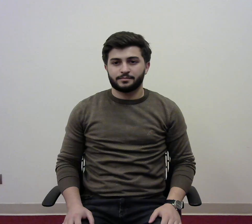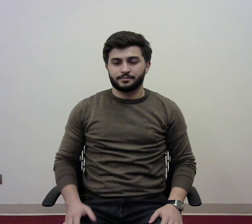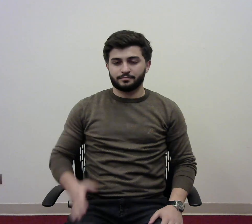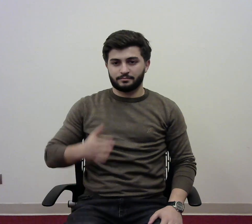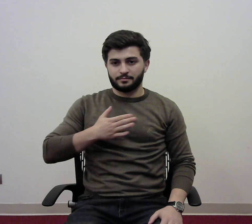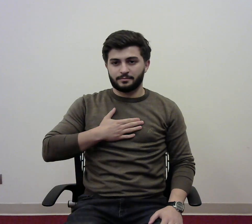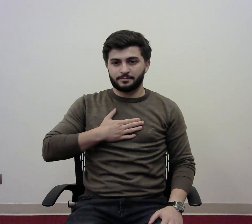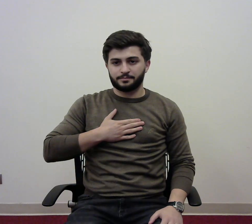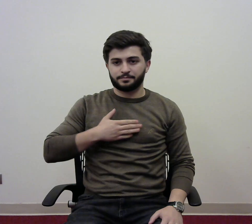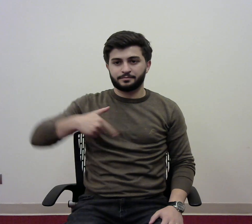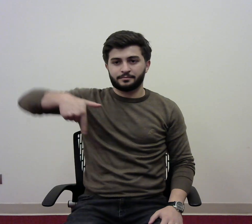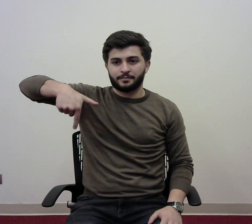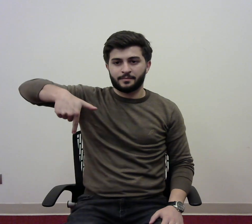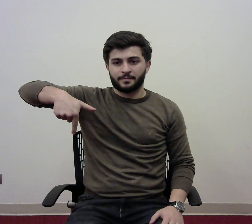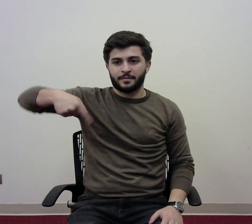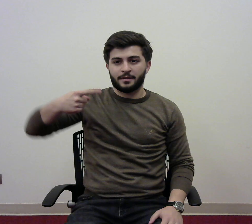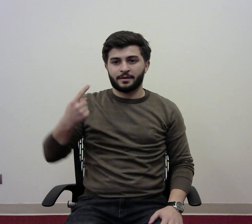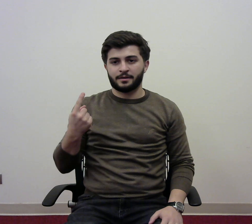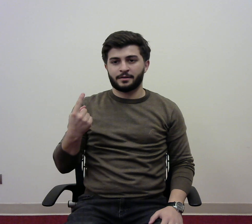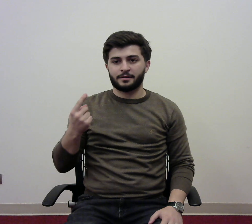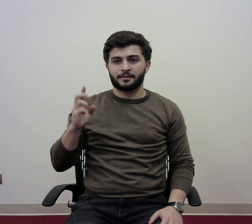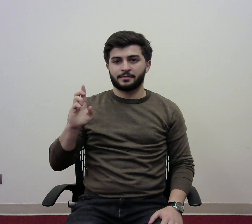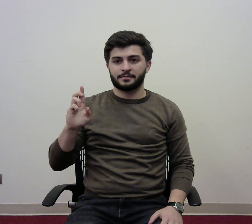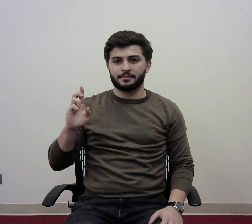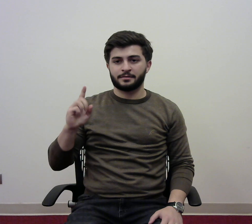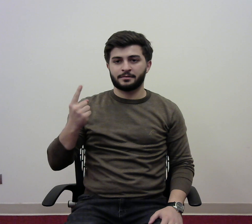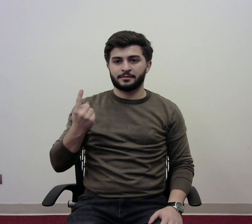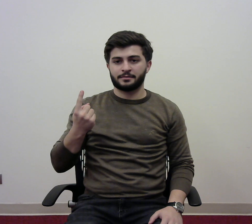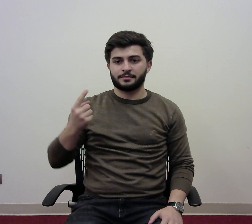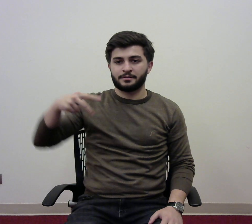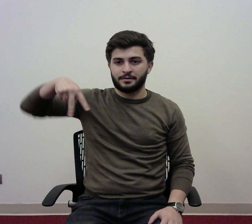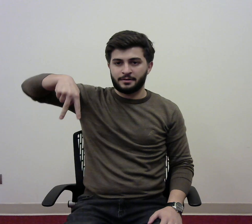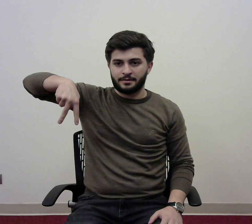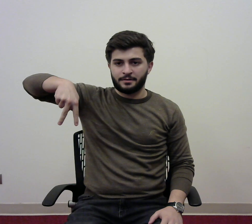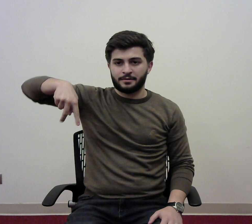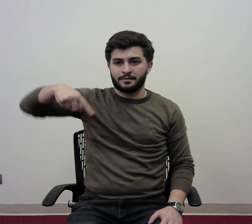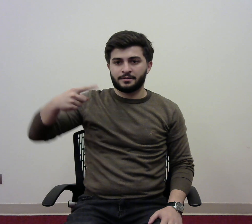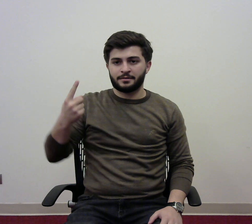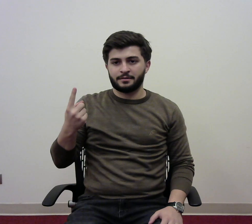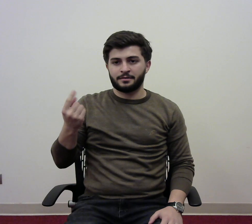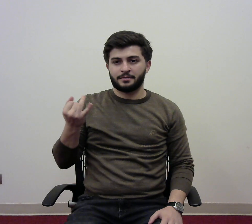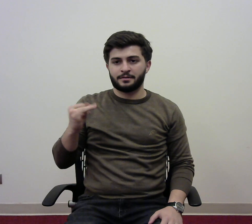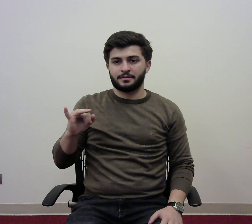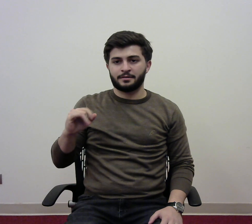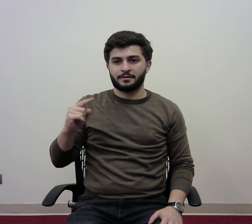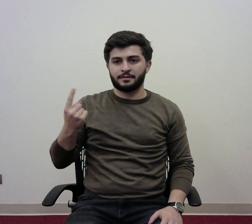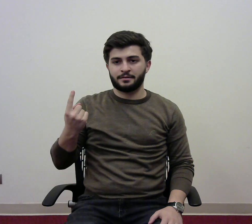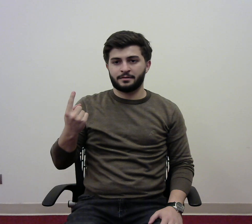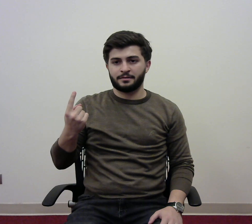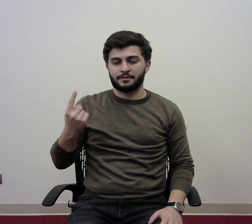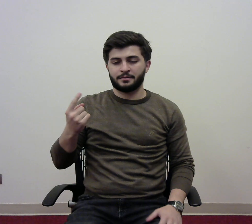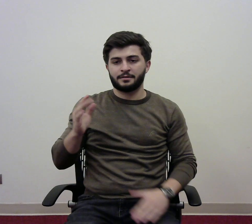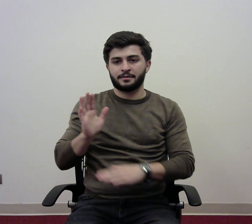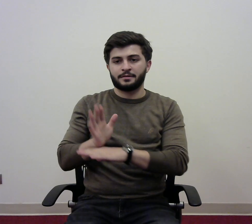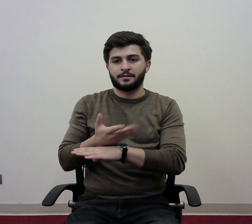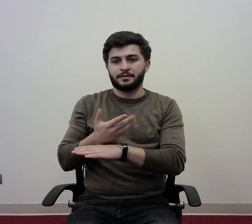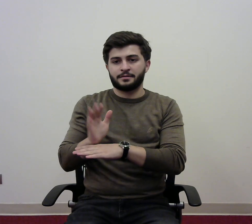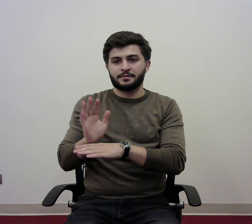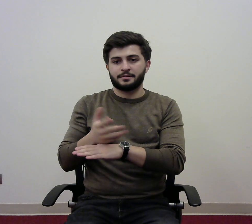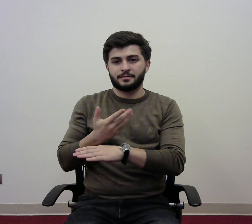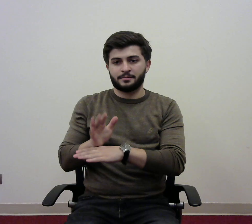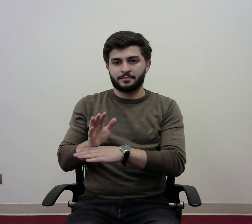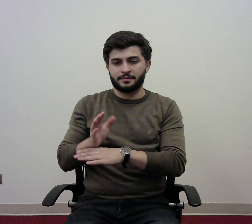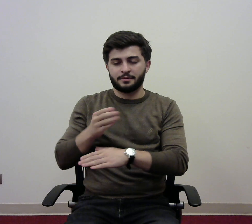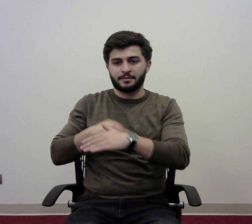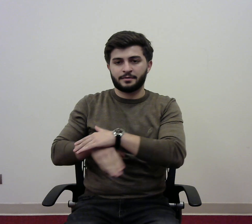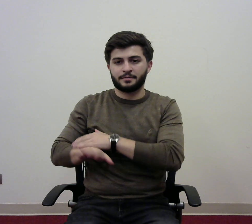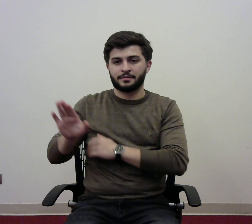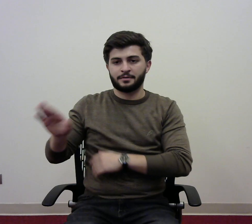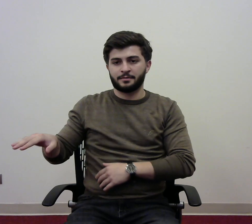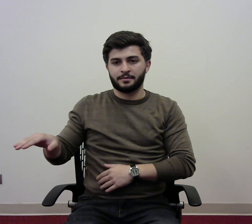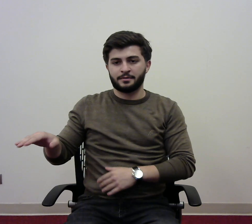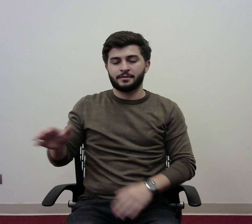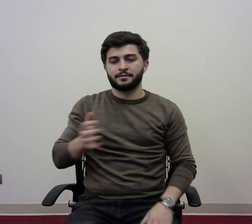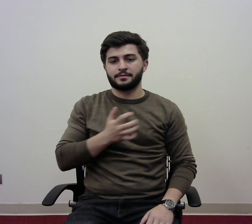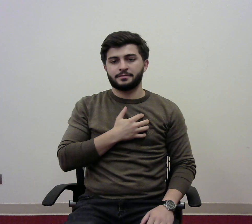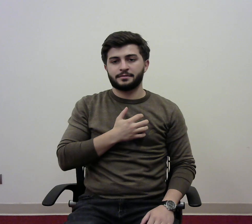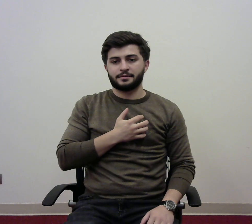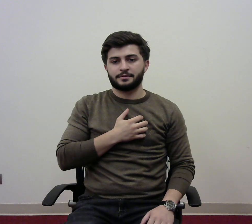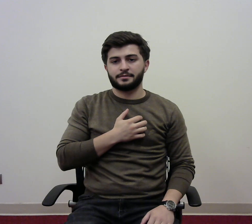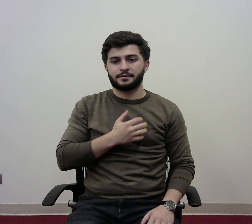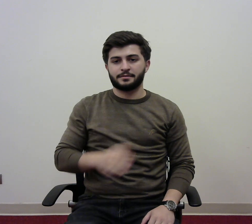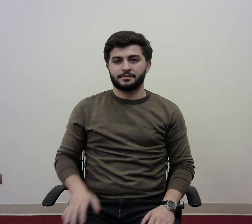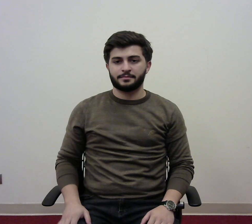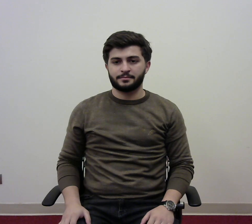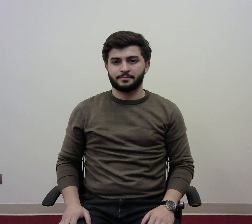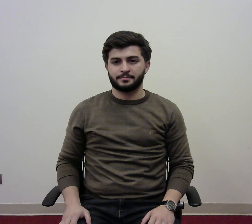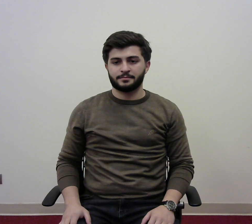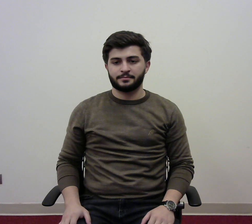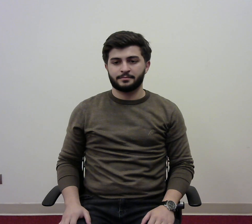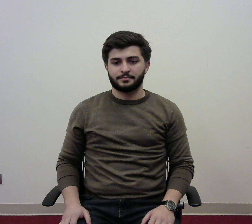Mən Qəbələyə gəzməyə getmək istəyirəm